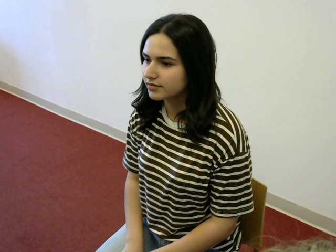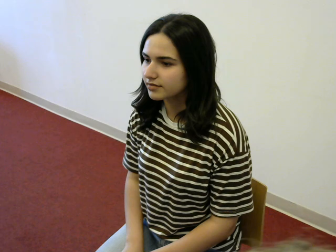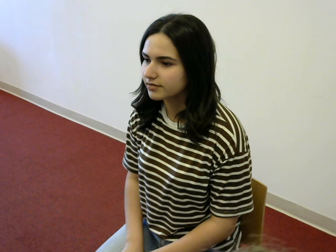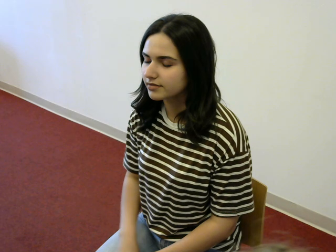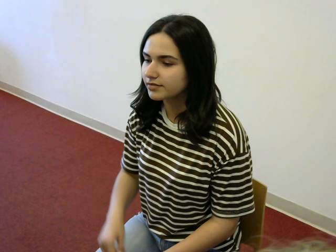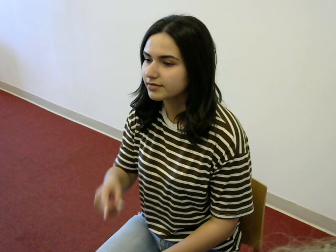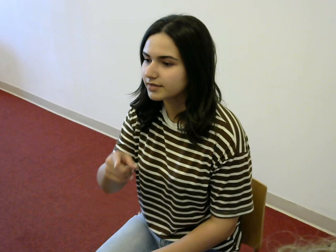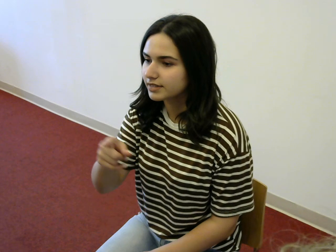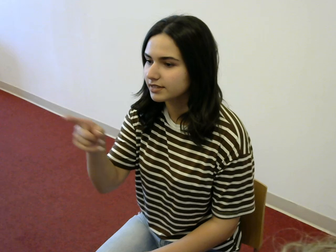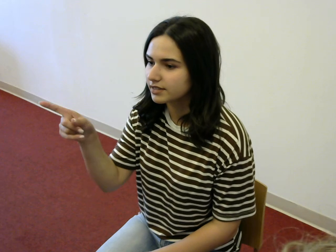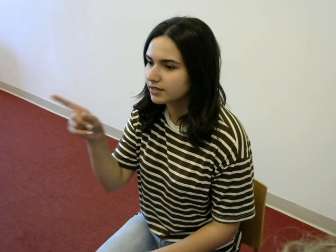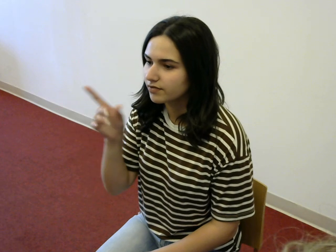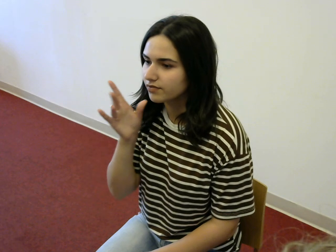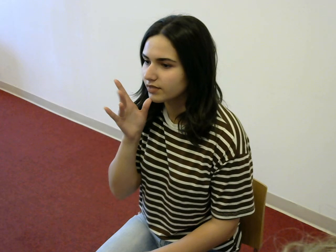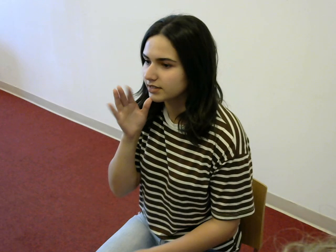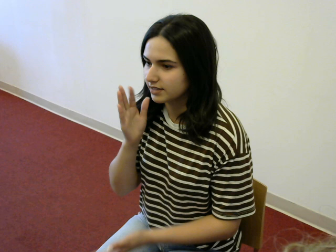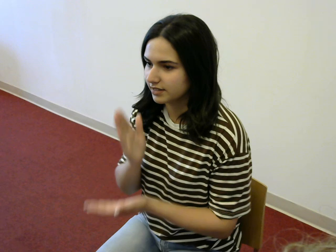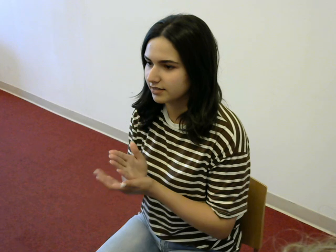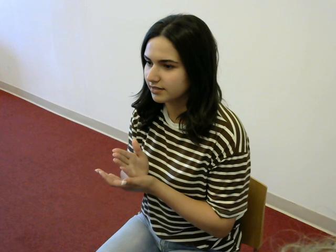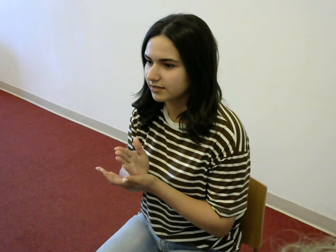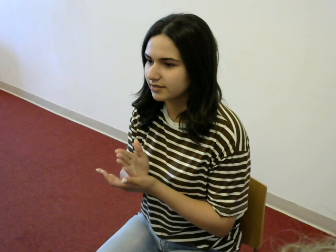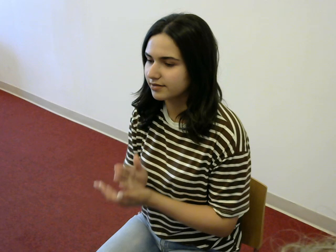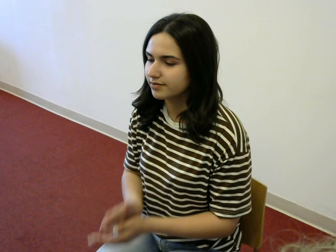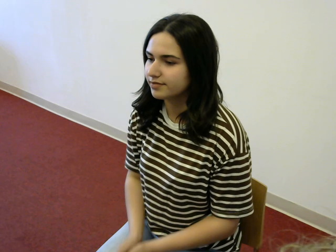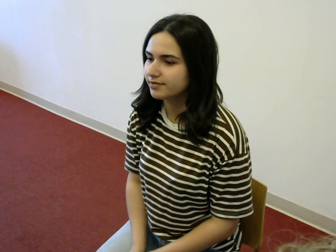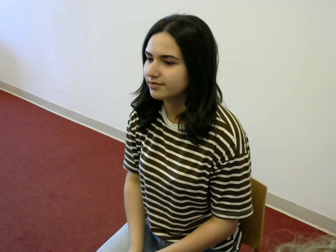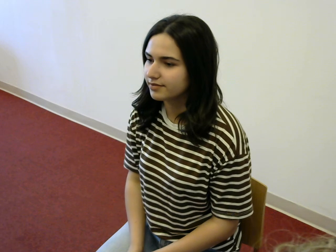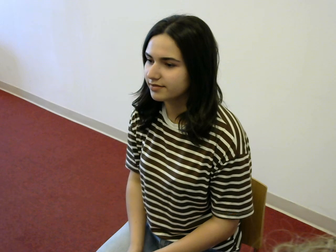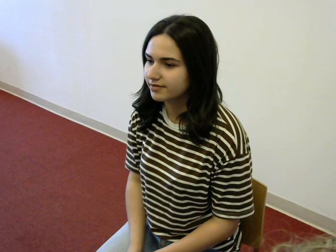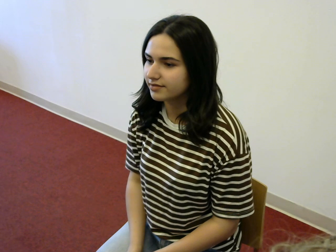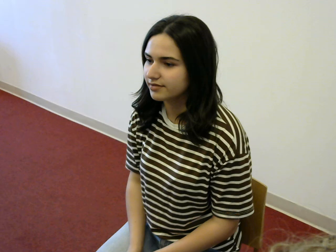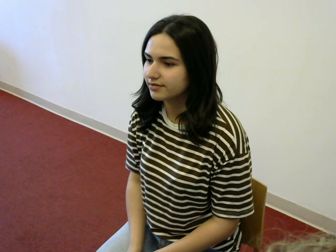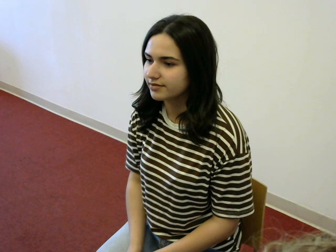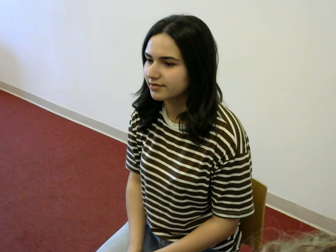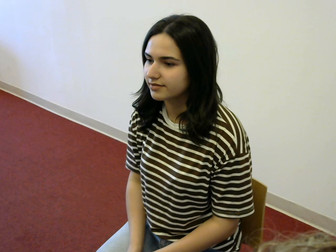Sizin vaxtınız var?